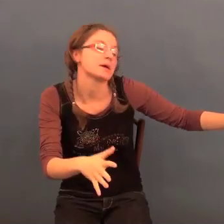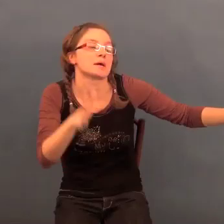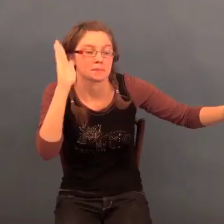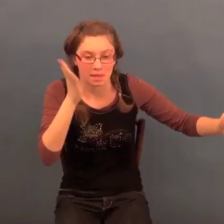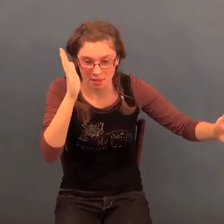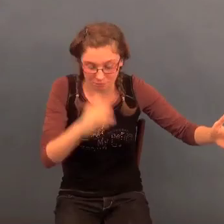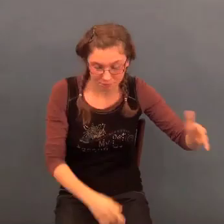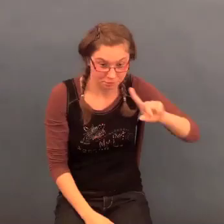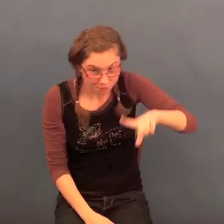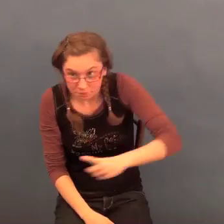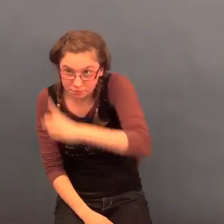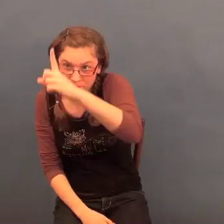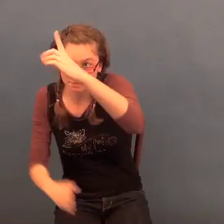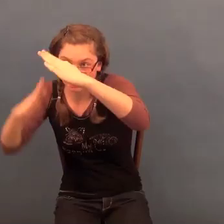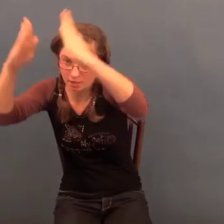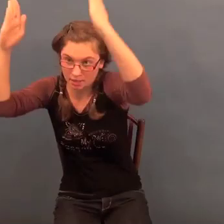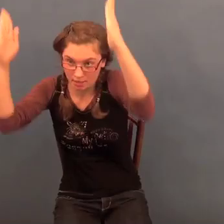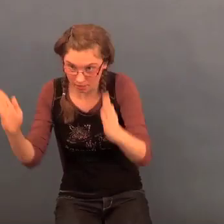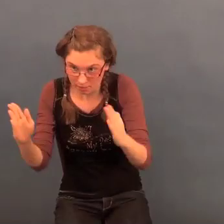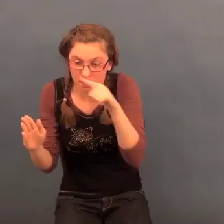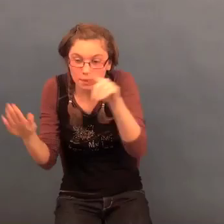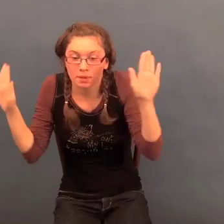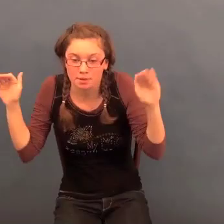Potem wracamy na górę, do bloku, w którym jest ptak.